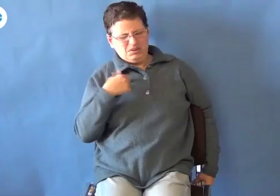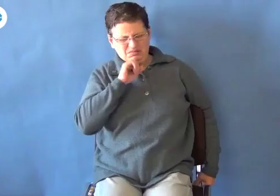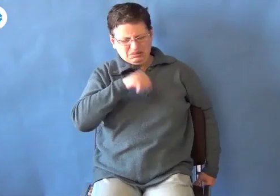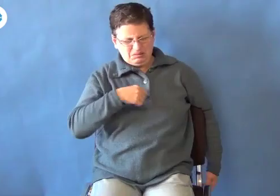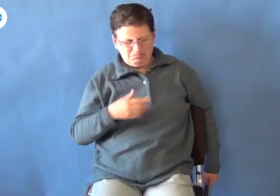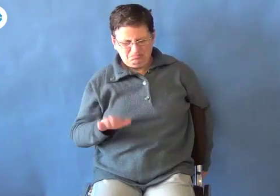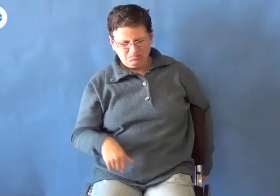Ja wcale.